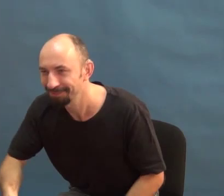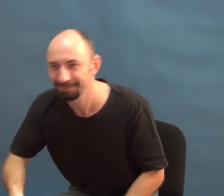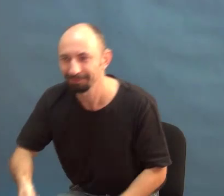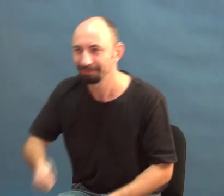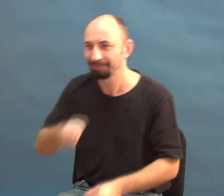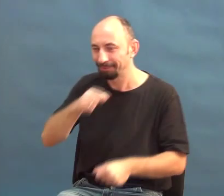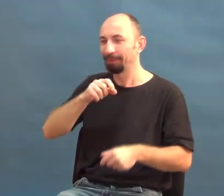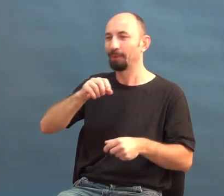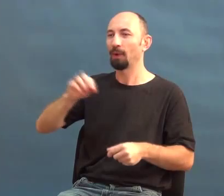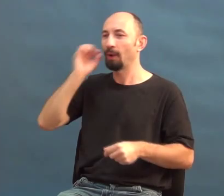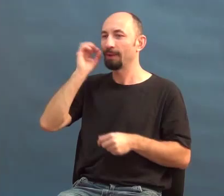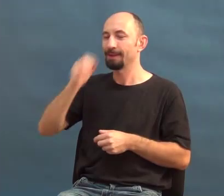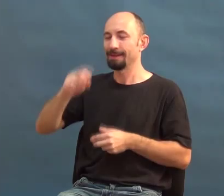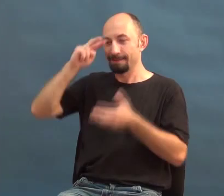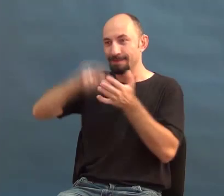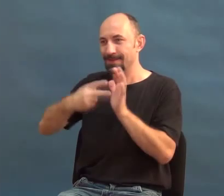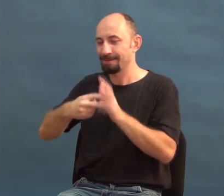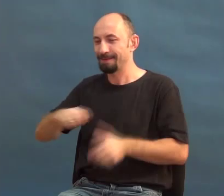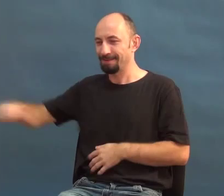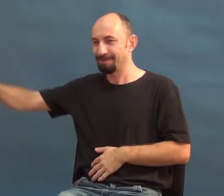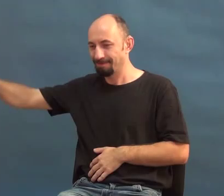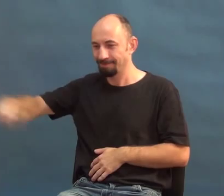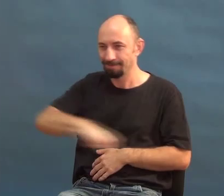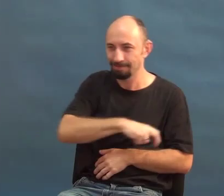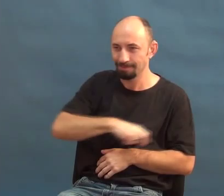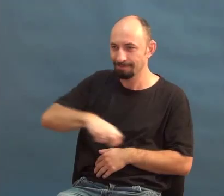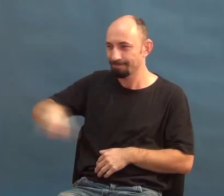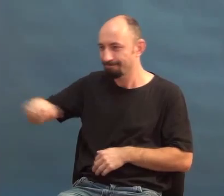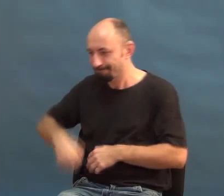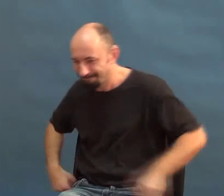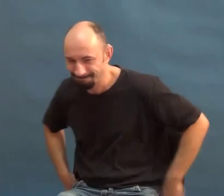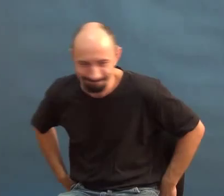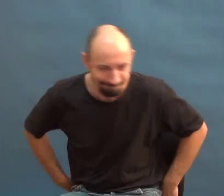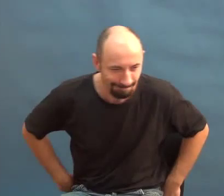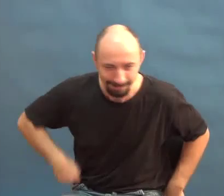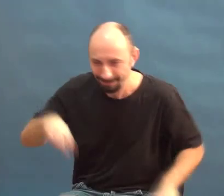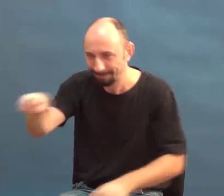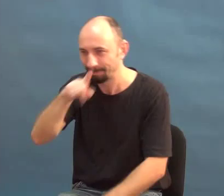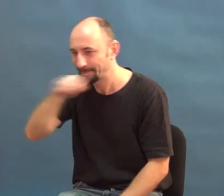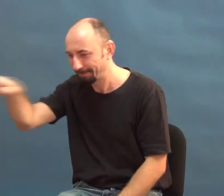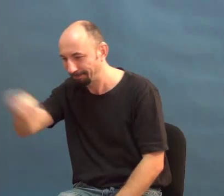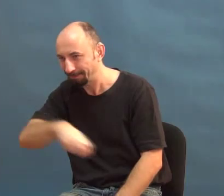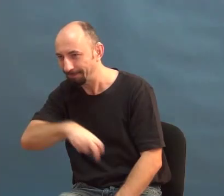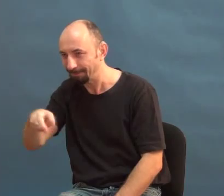Kot znowu coś planuje, chodzi tam i z powrotem z łapami założonymi z tyłu.